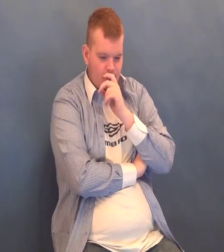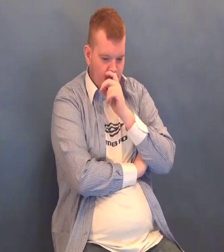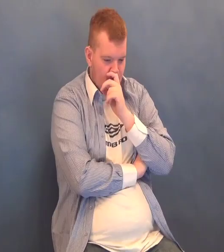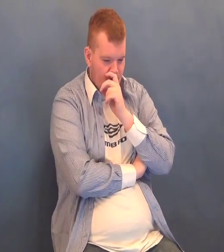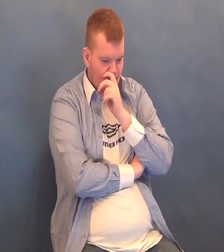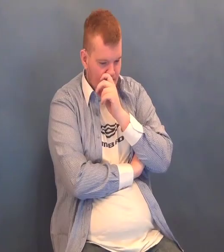Drugi.